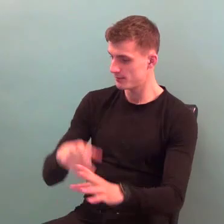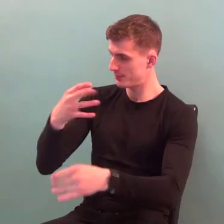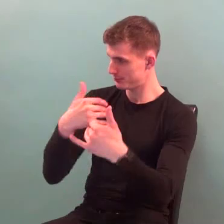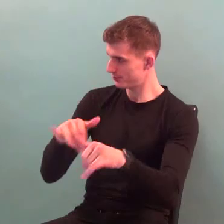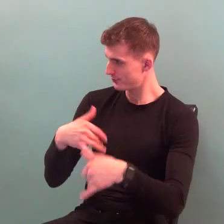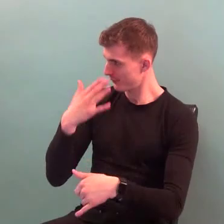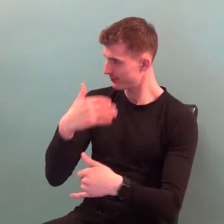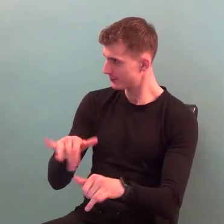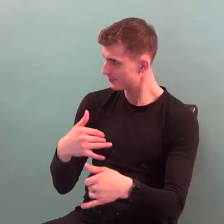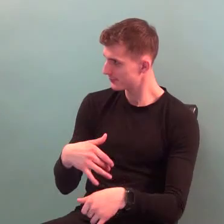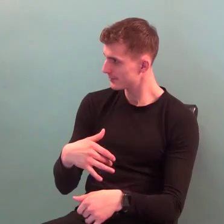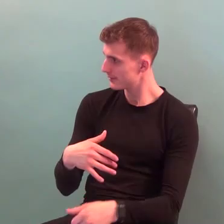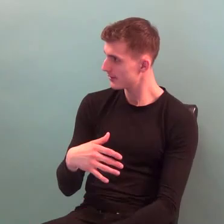Oboje mamy inne, tak?